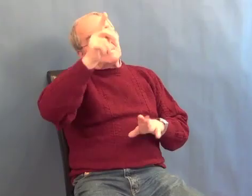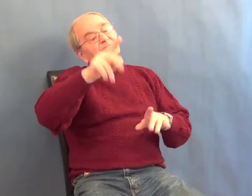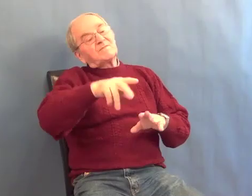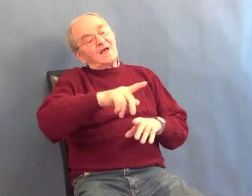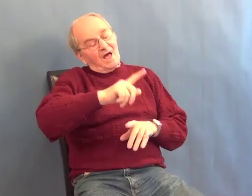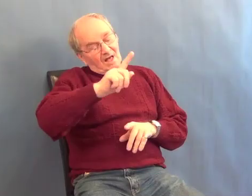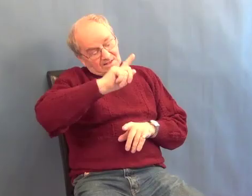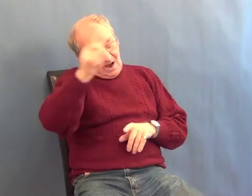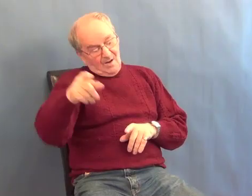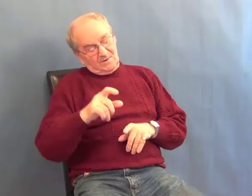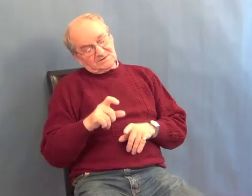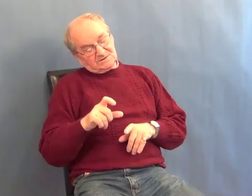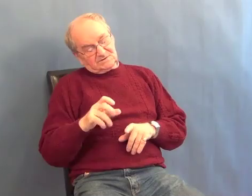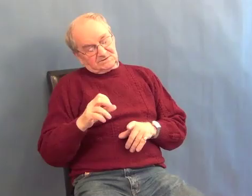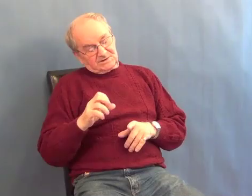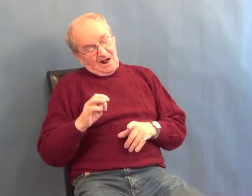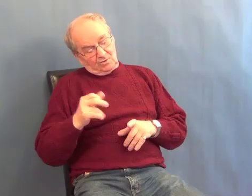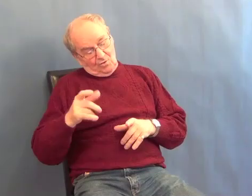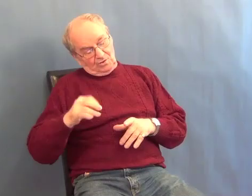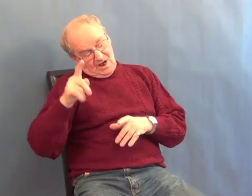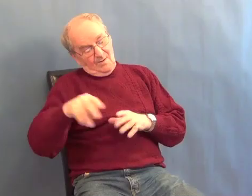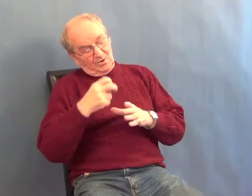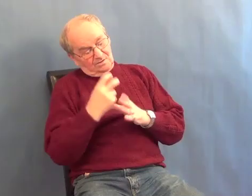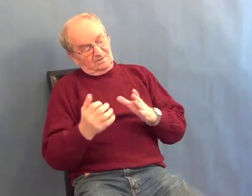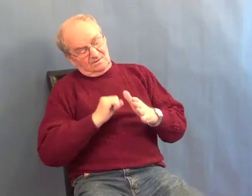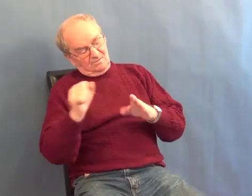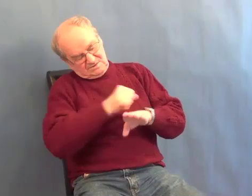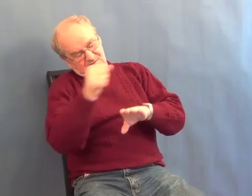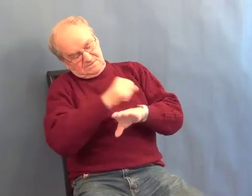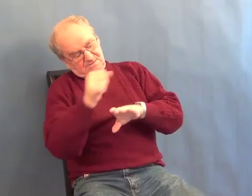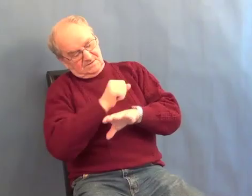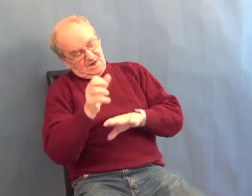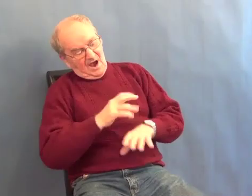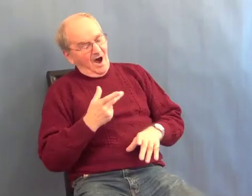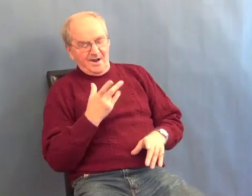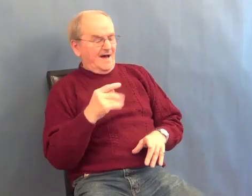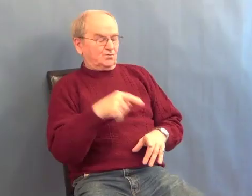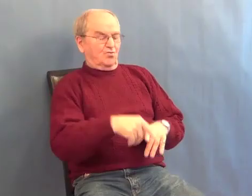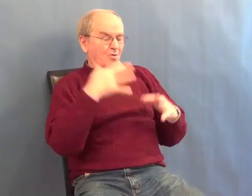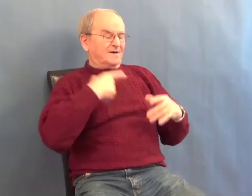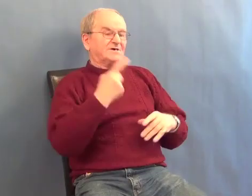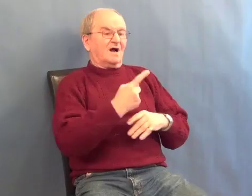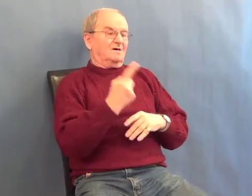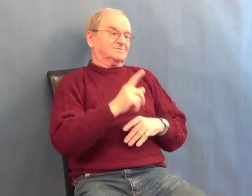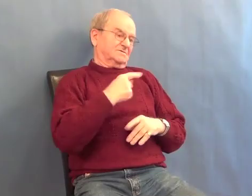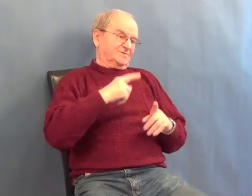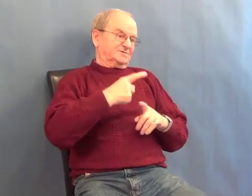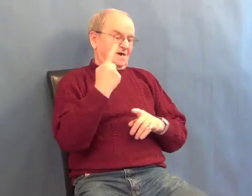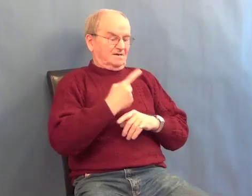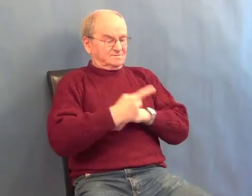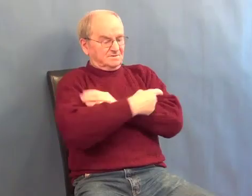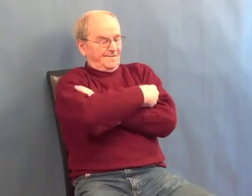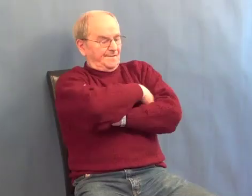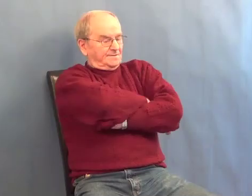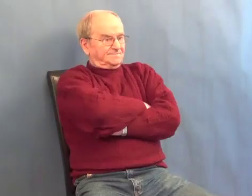W stajni, w ukryciu można umyć konia, a nie w tym miejscu myć go pod prysznicem, ja tak myślę.